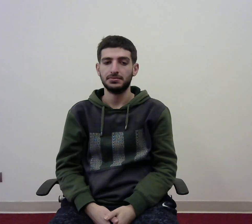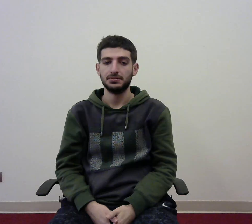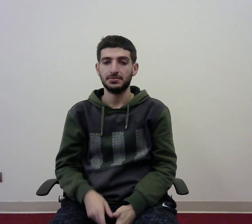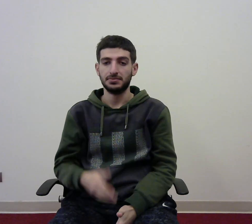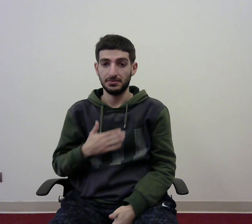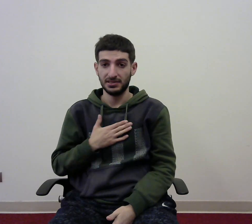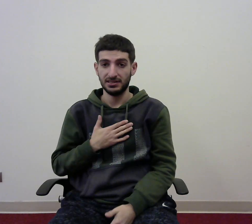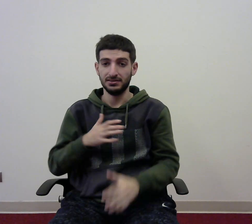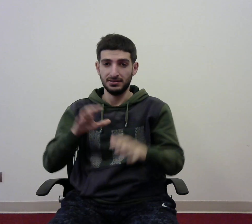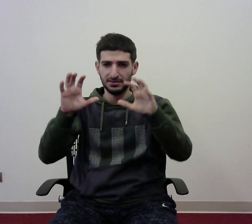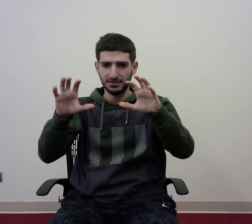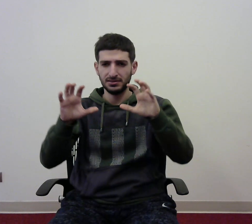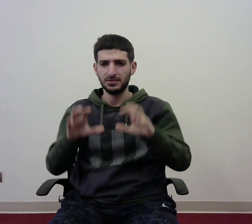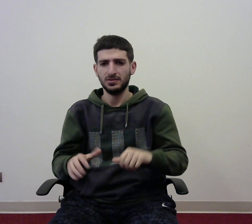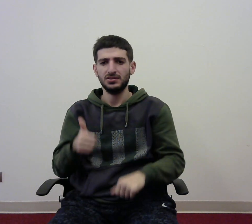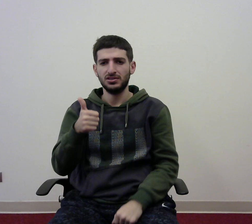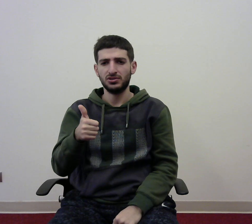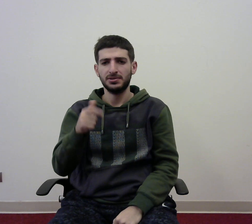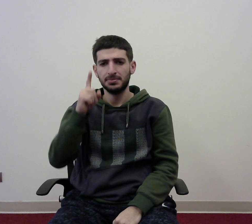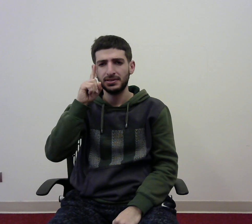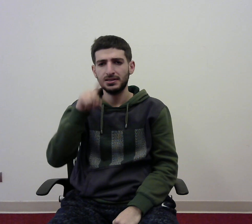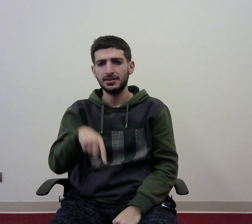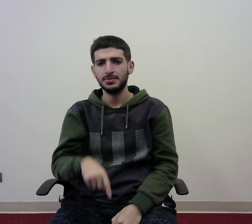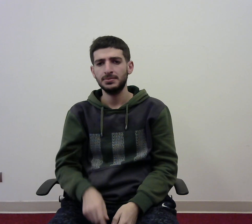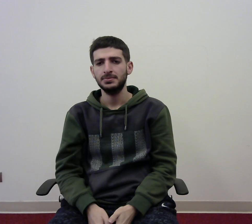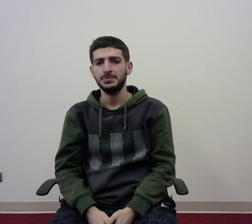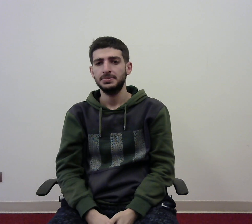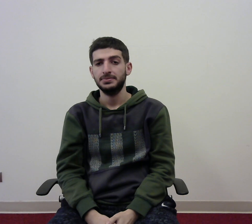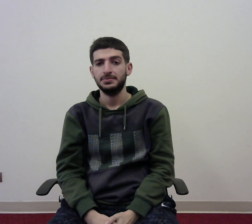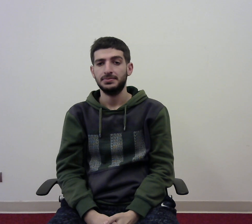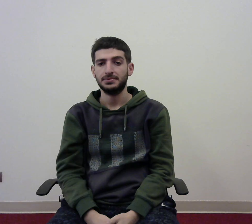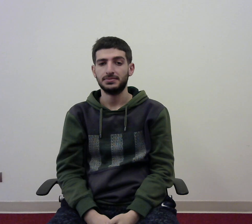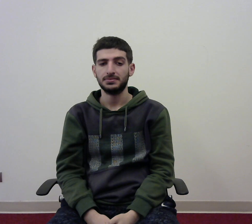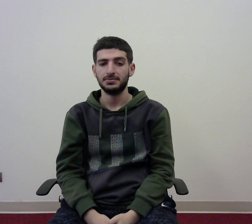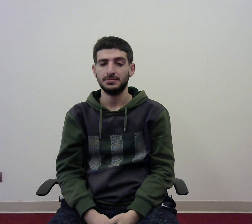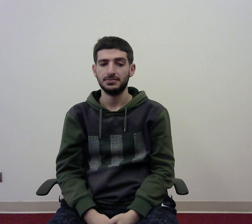Mən qanunvericiliyi yaxşı bilirəm